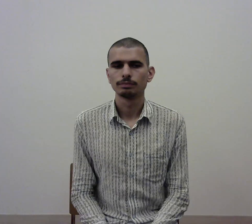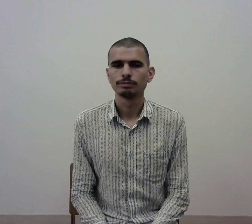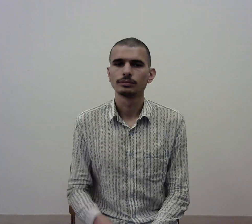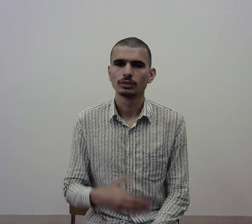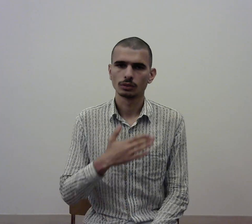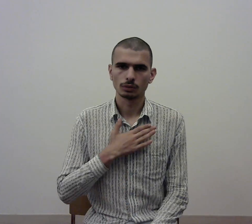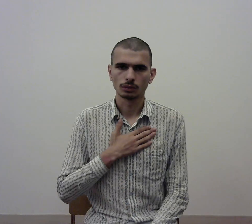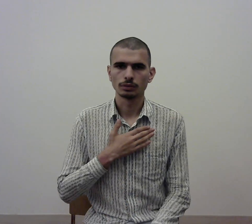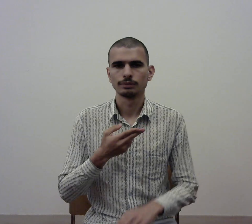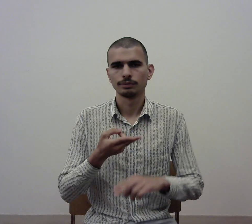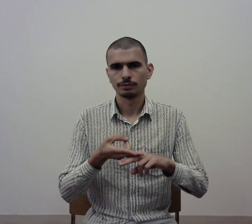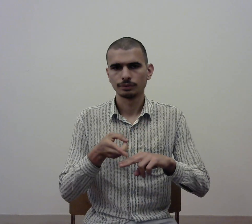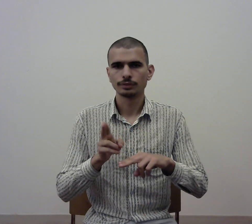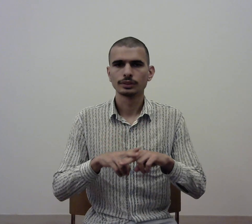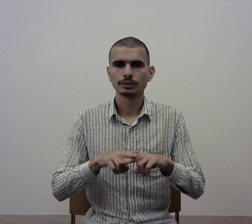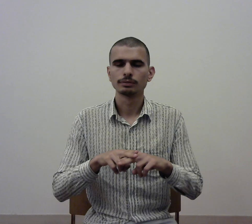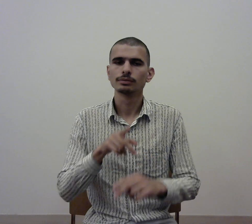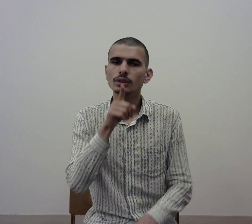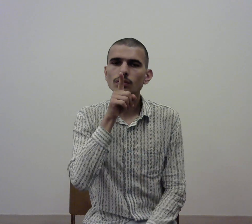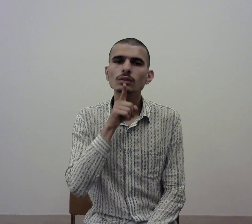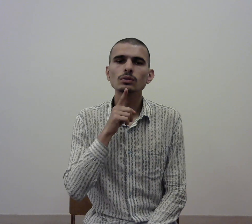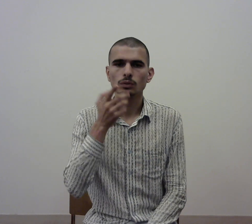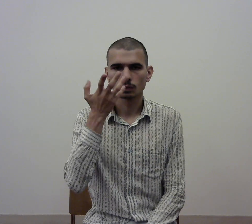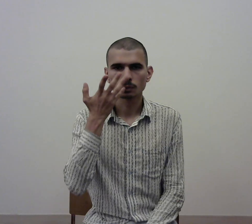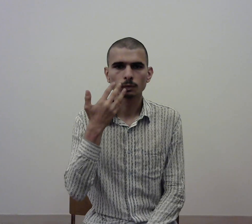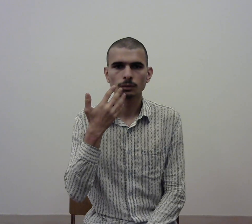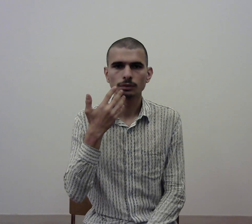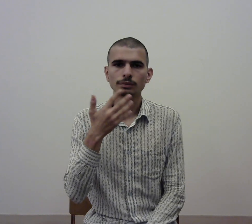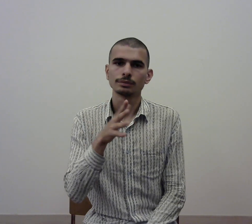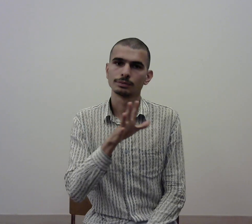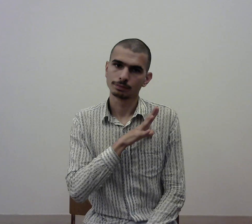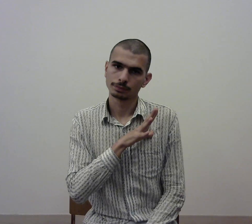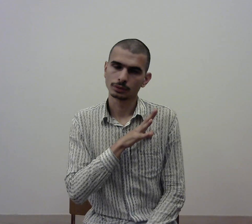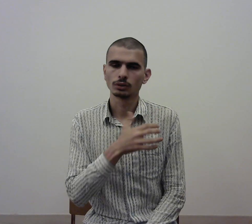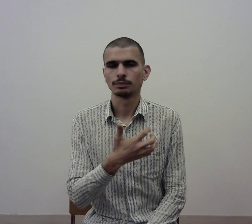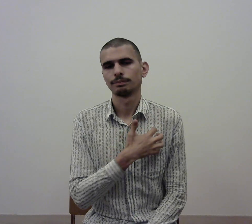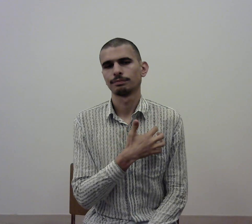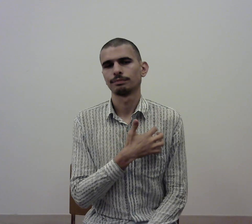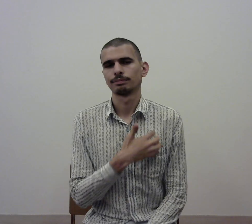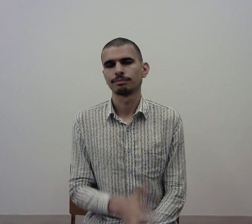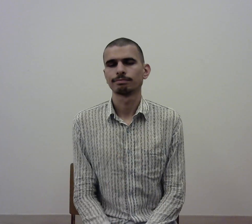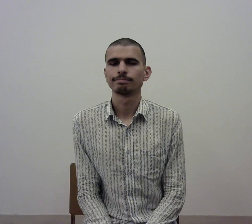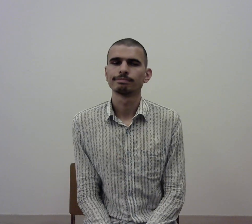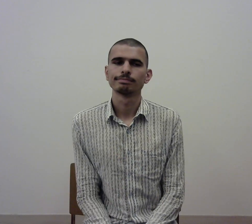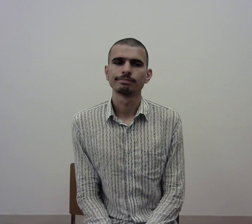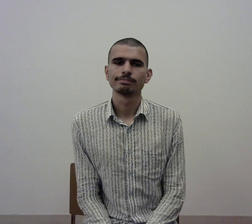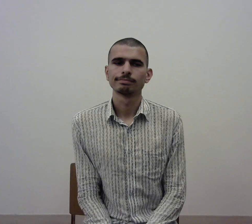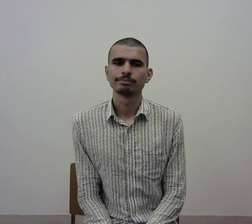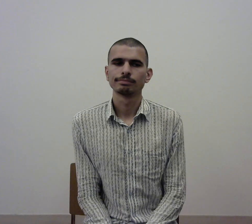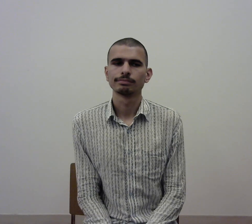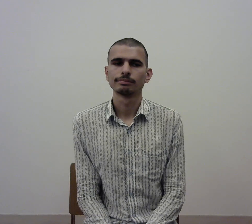Mən bunun göy rəngdə olanını istəyirəm